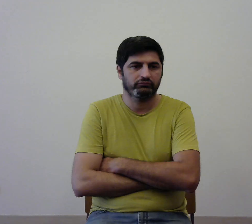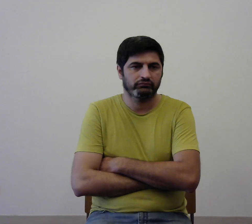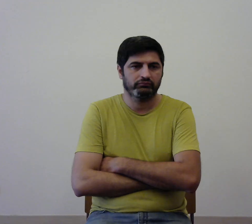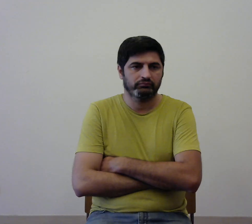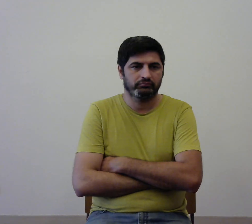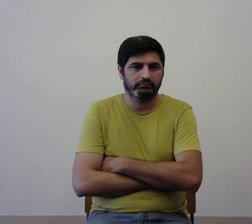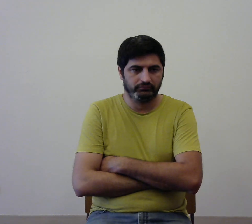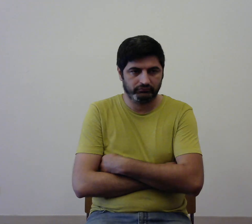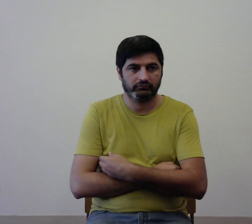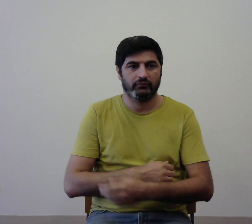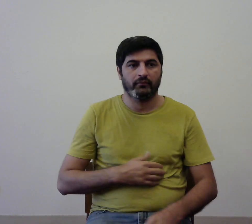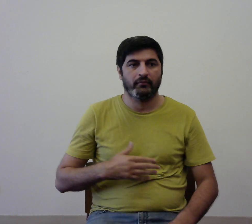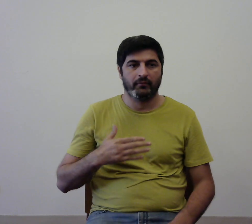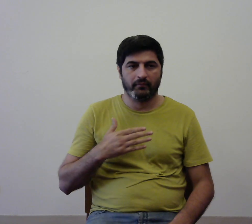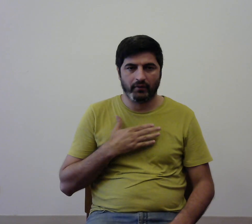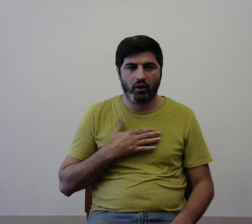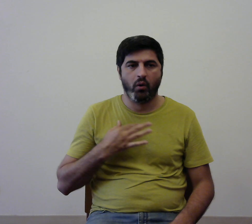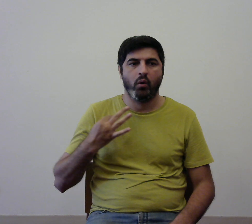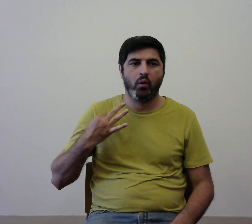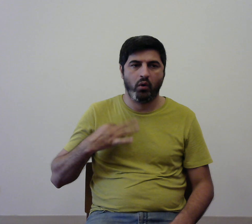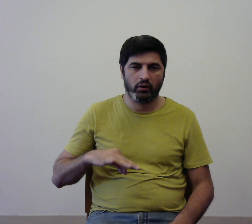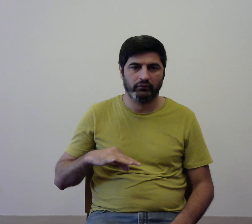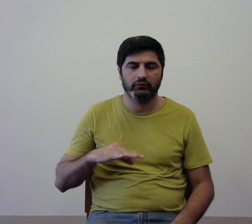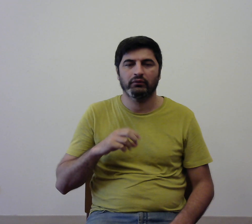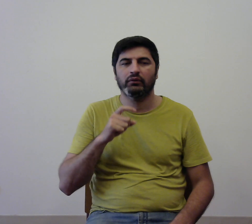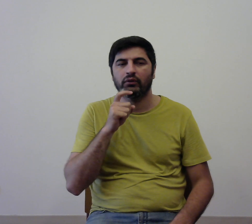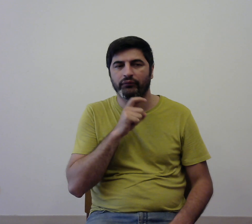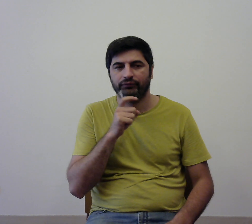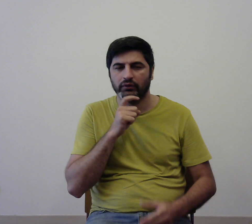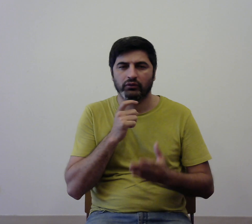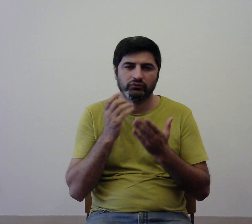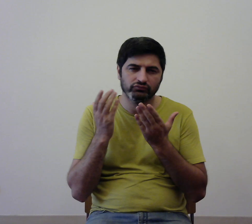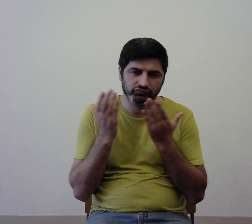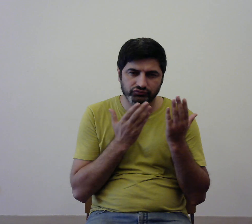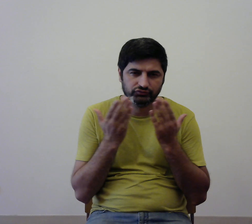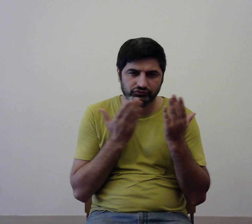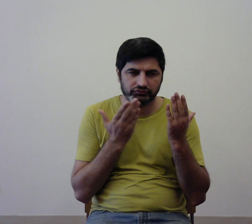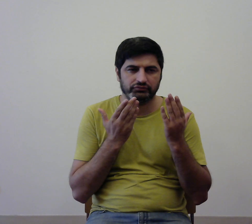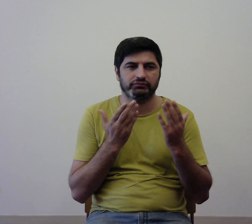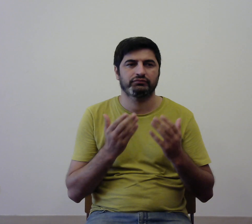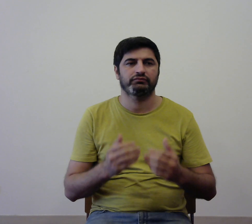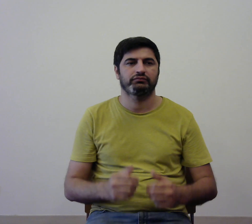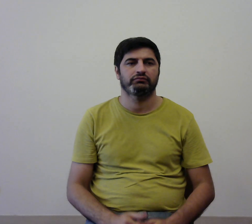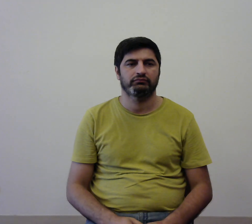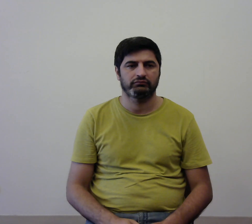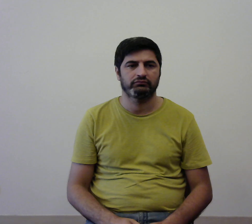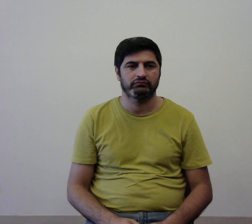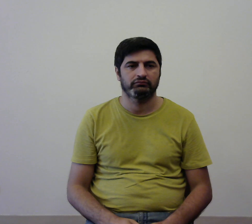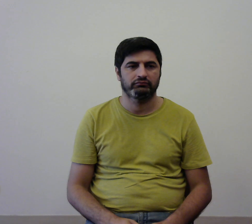Mənim oğlum universitetdə oxuyur